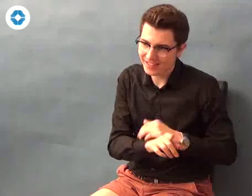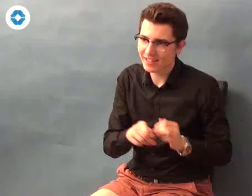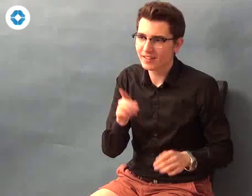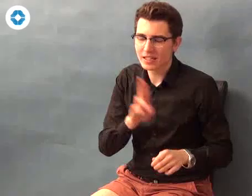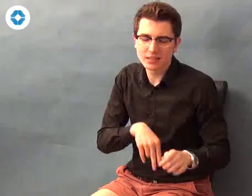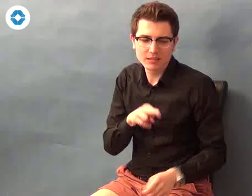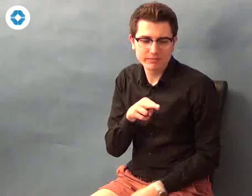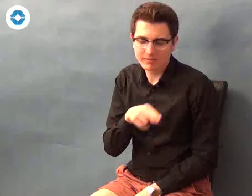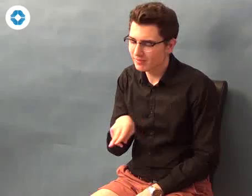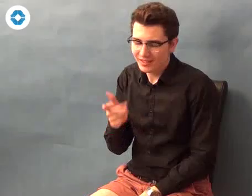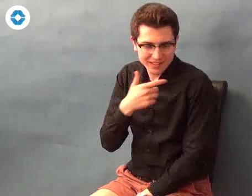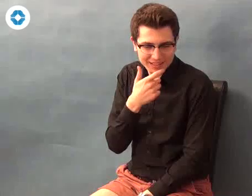Policjant patrzy za nim i śmieje się.